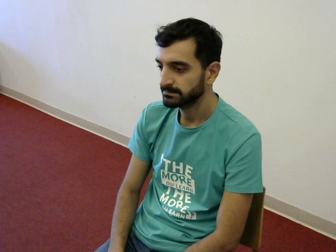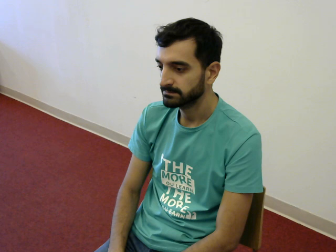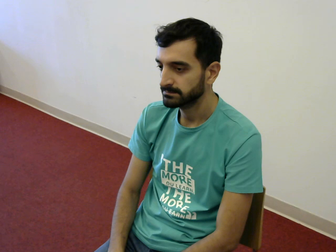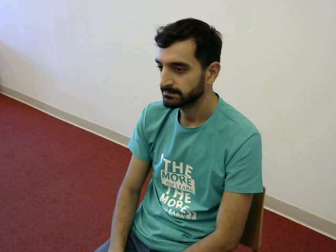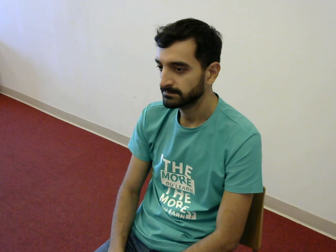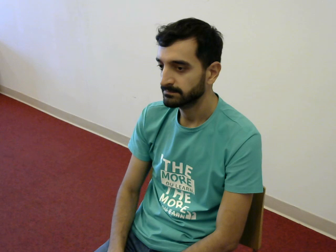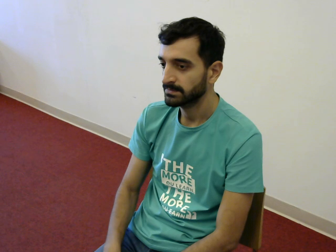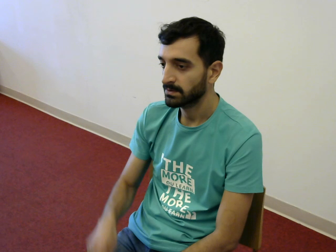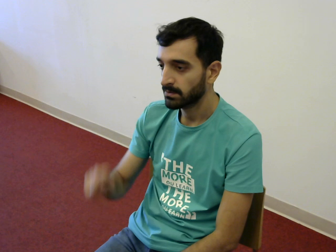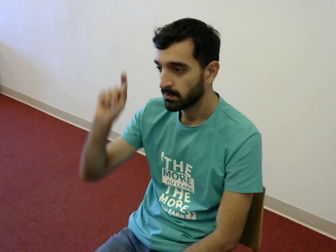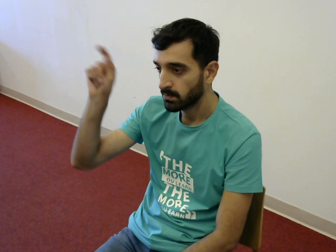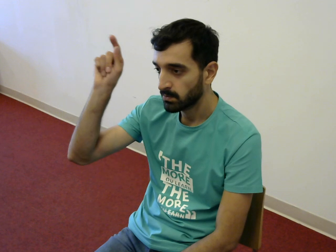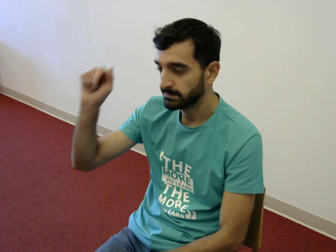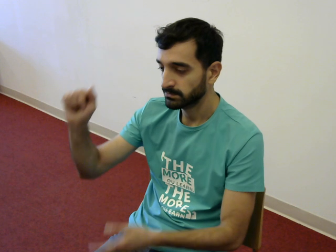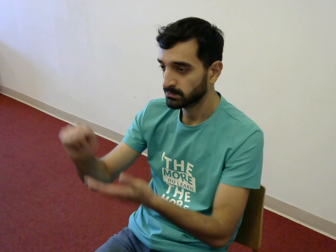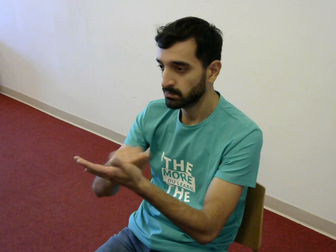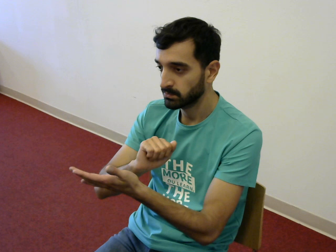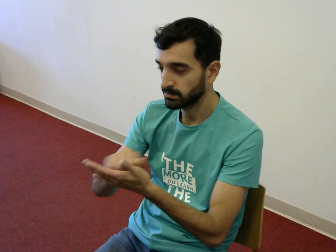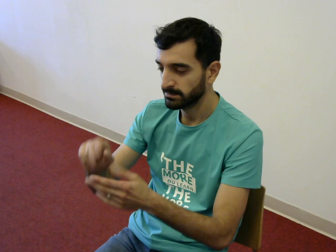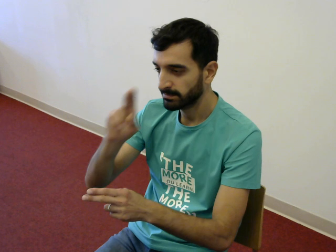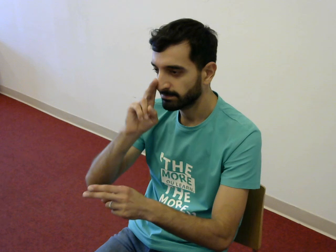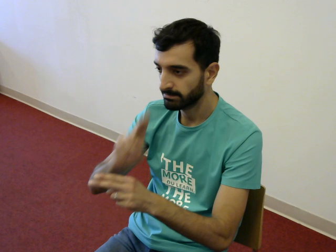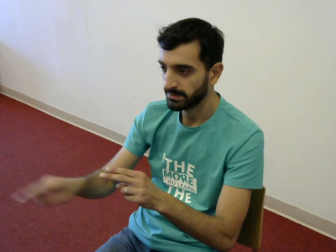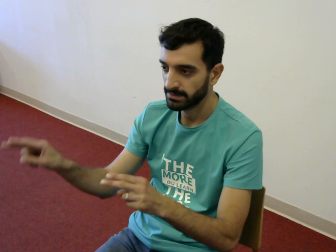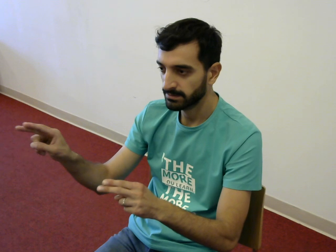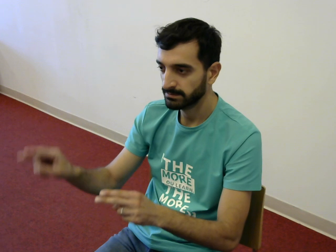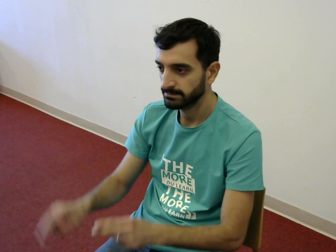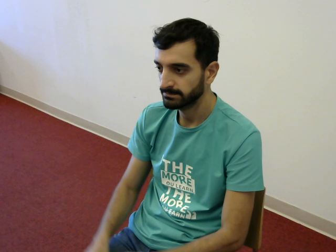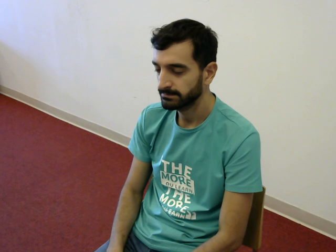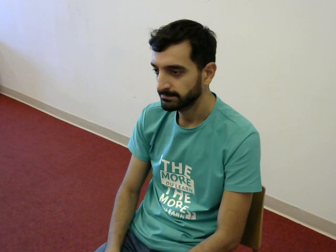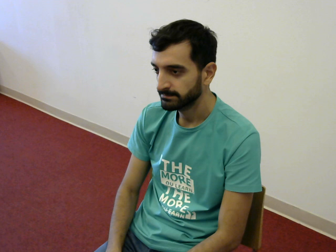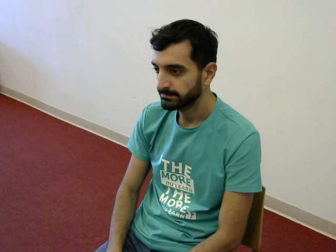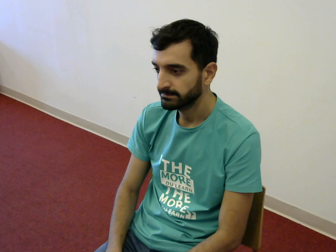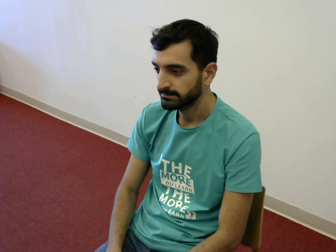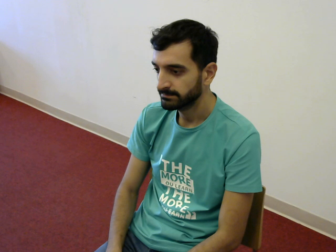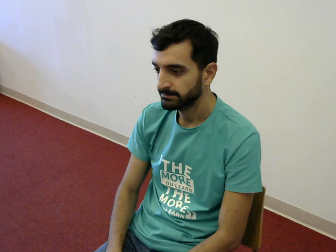O sənədlərini itirib